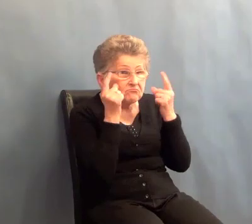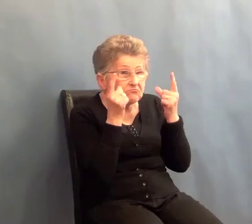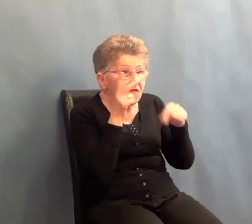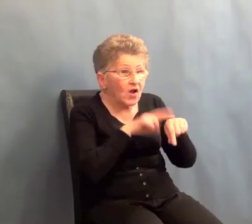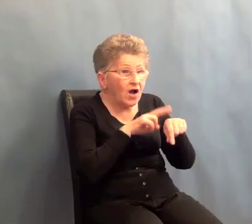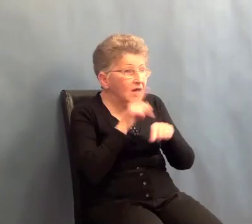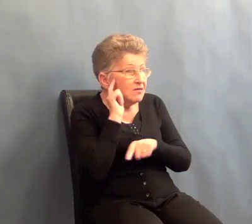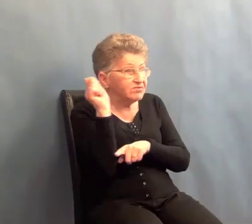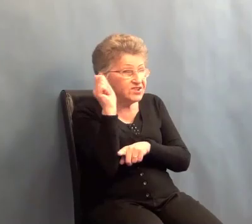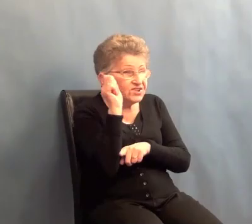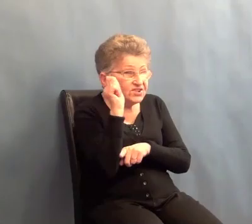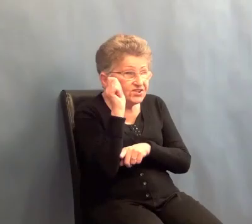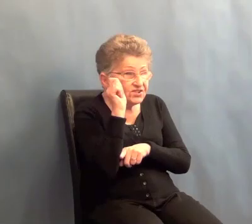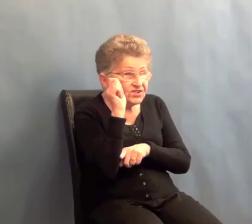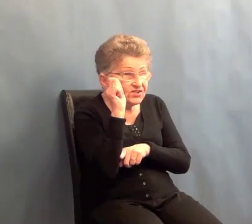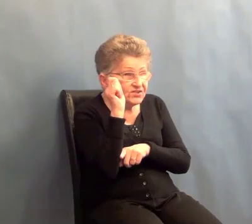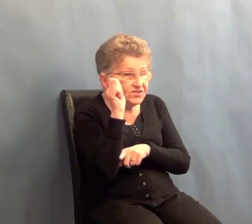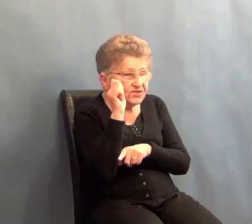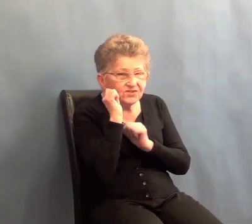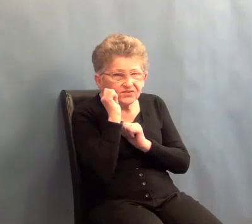Obudził się, bo budzik zaczął dzwonić o ustalonej godzinie.